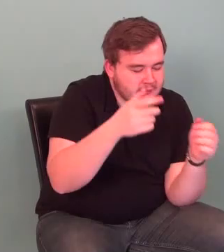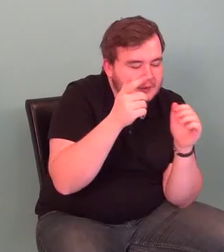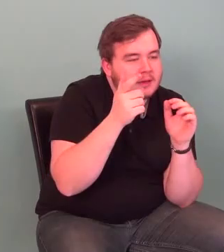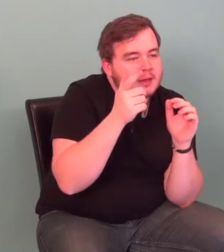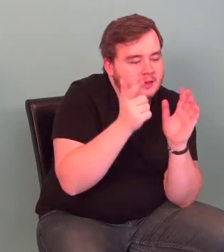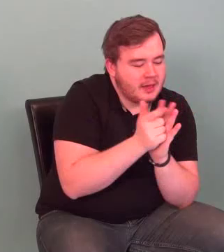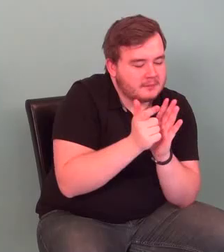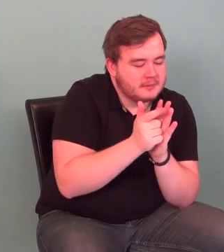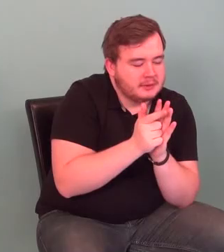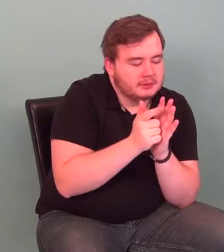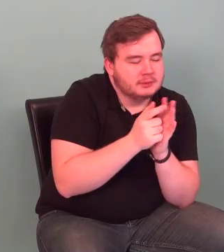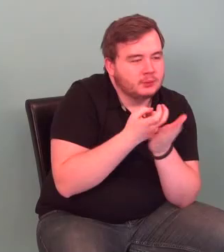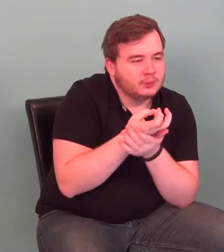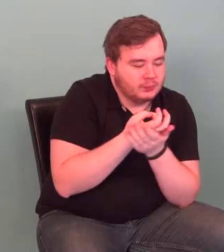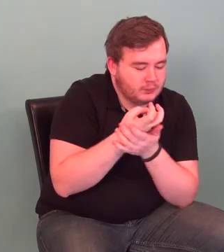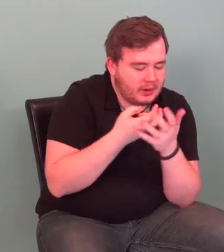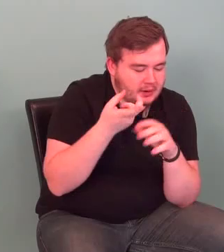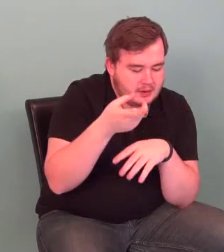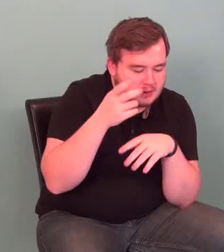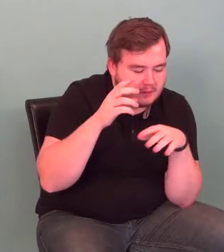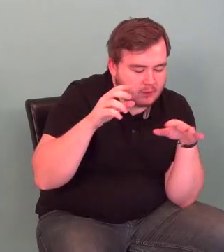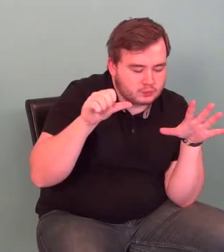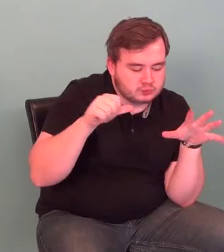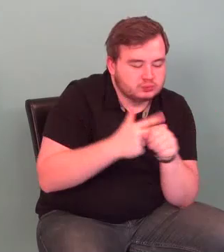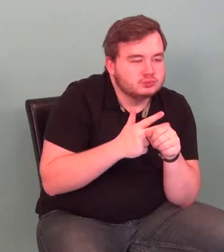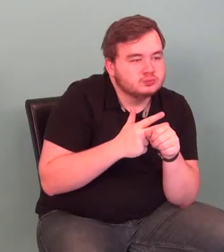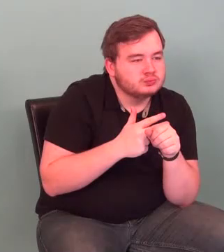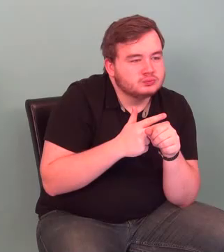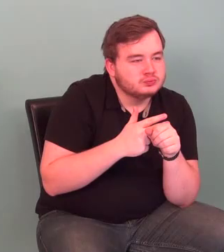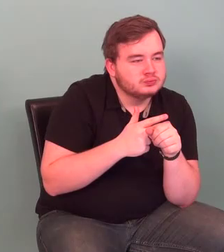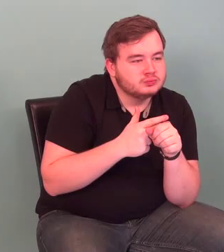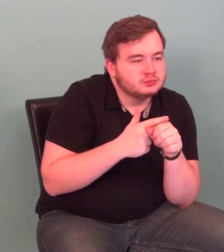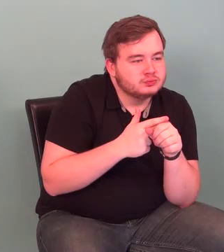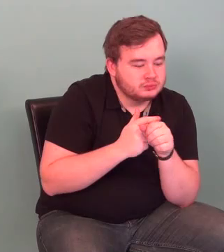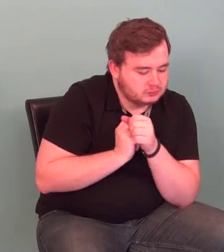Siedemnastego lutego o szóstej trzydzieści.